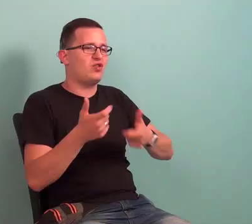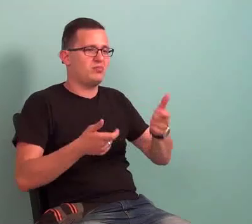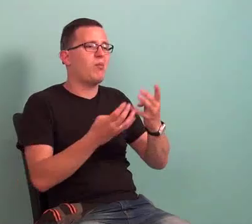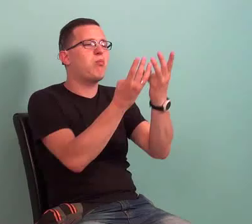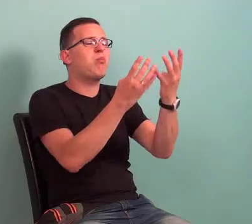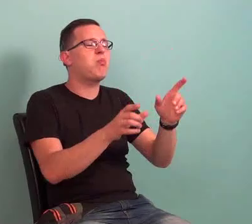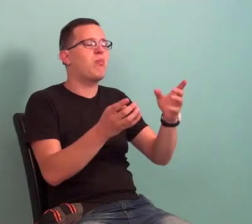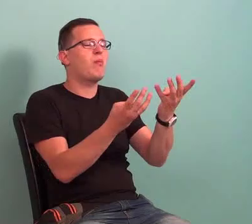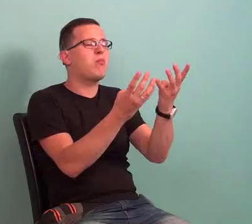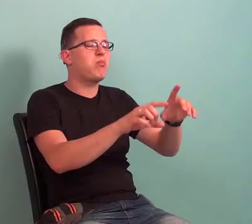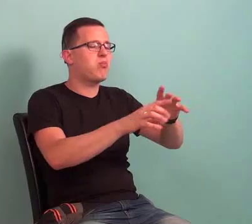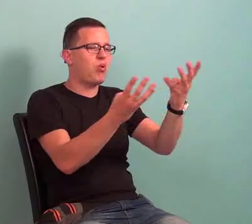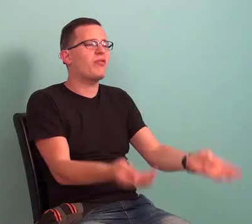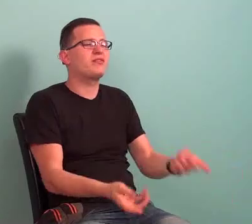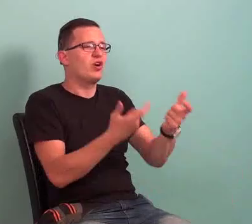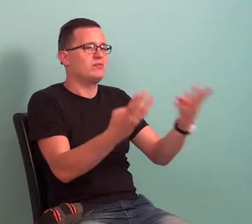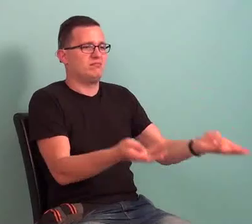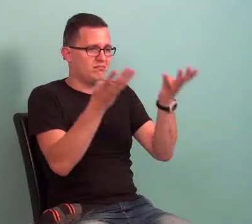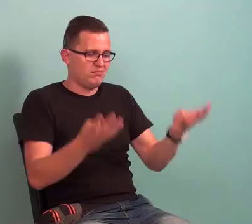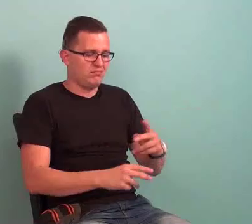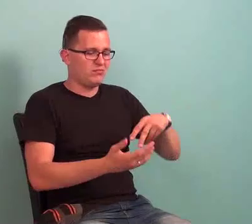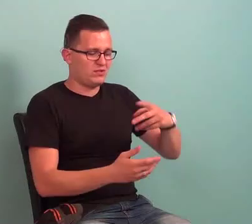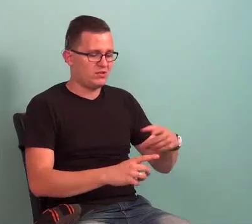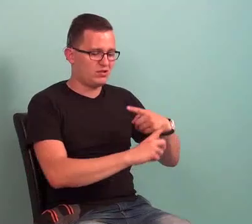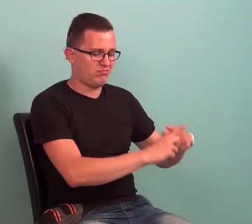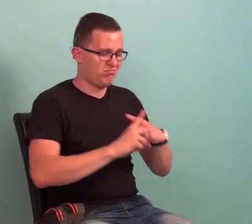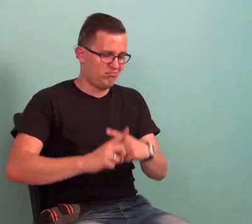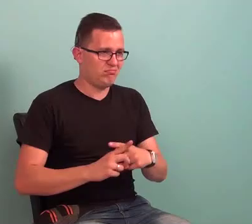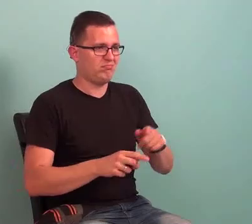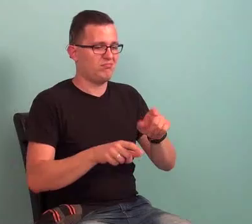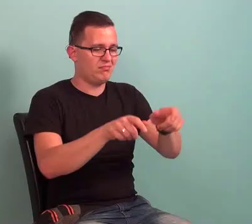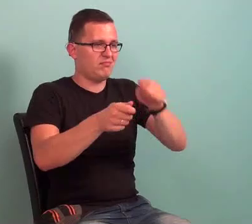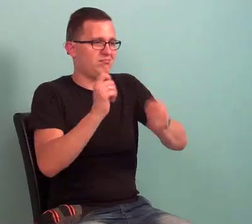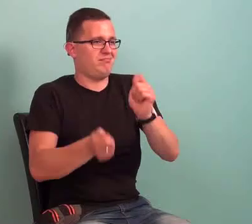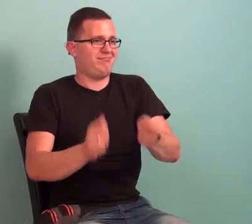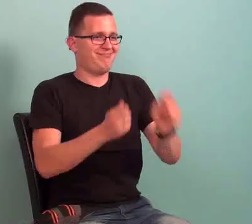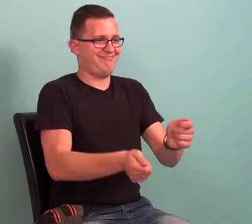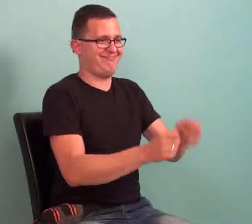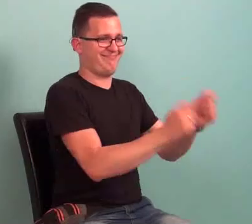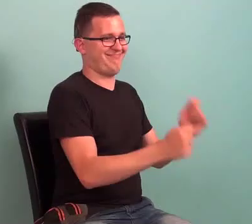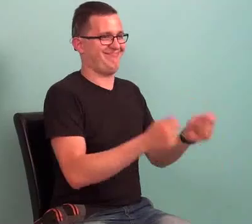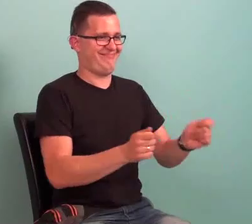Postawił kawałek płotu na dwóch krzyżakach i gra na nim jak na cymbałkach.